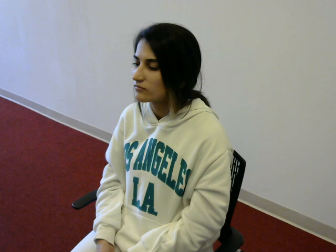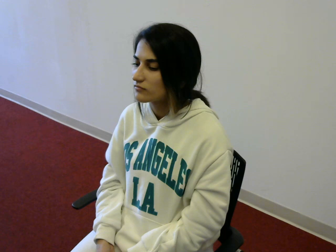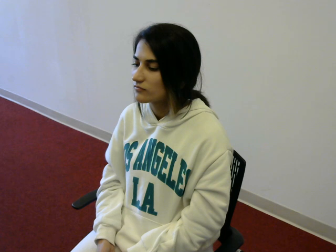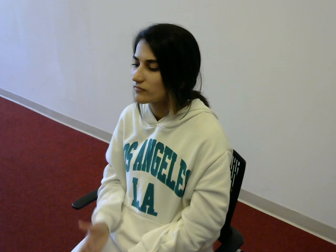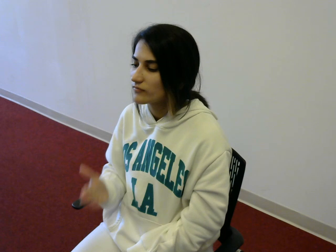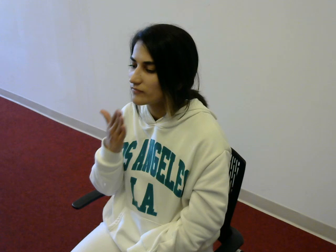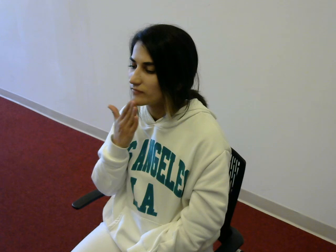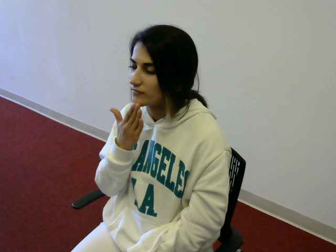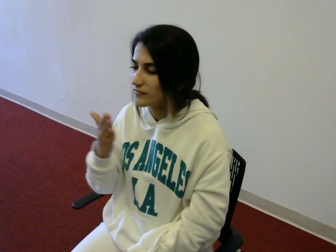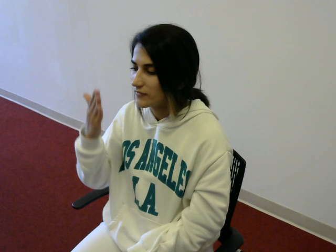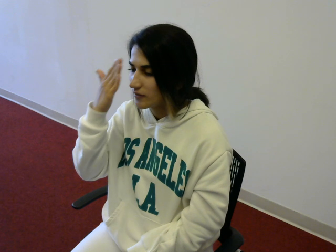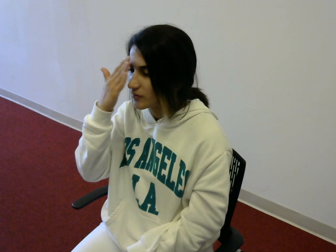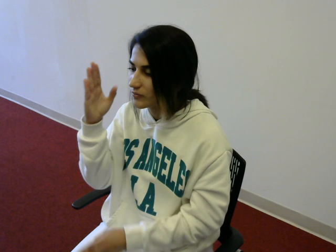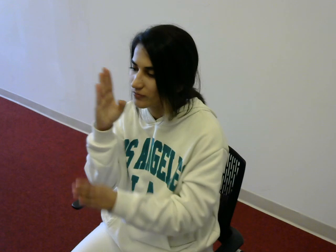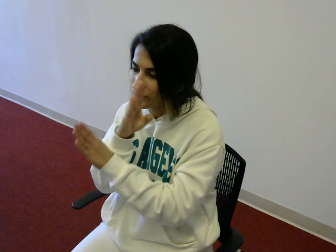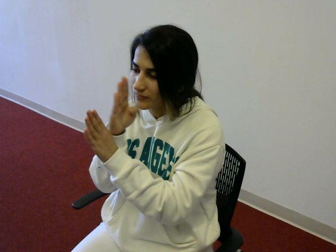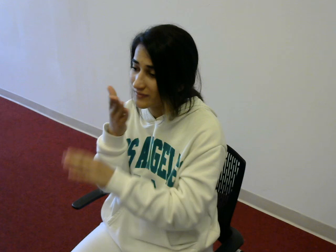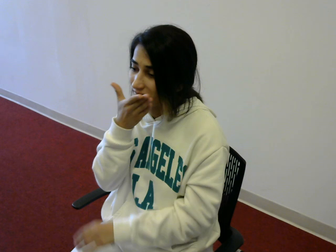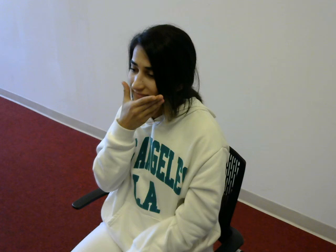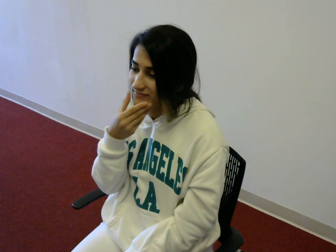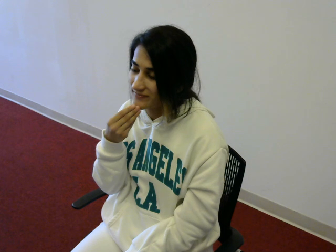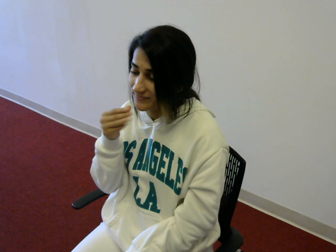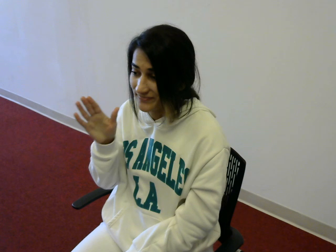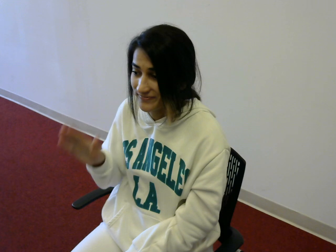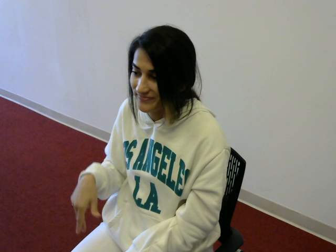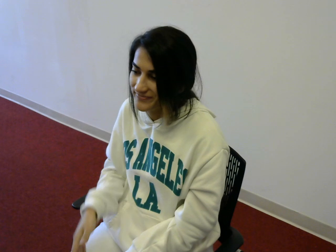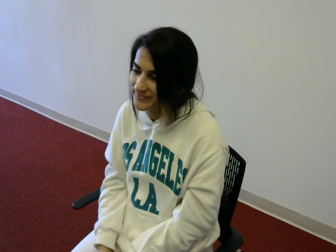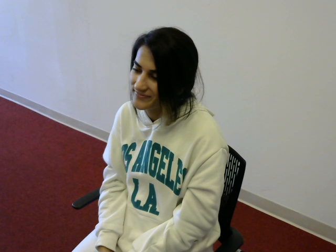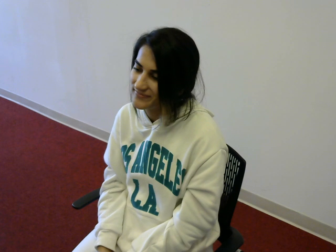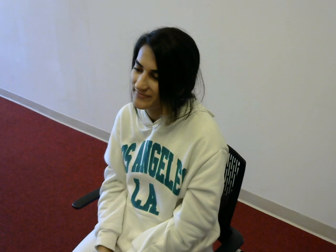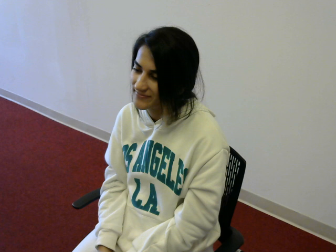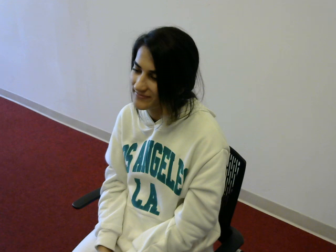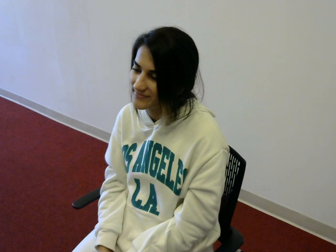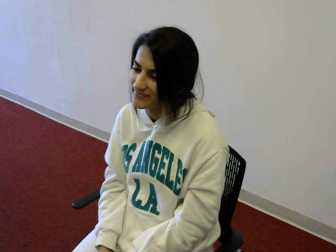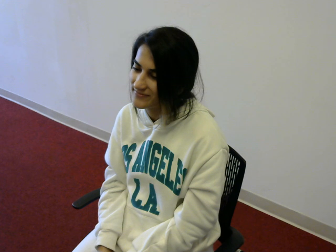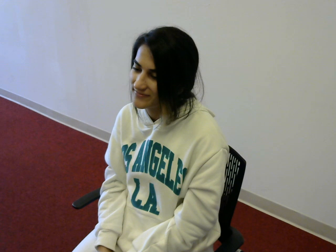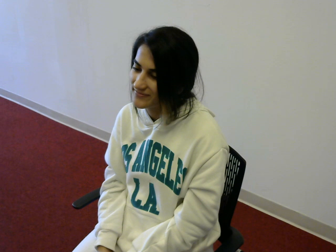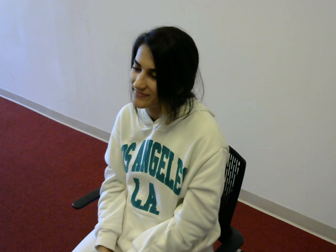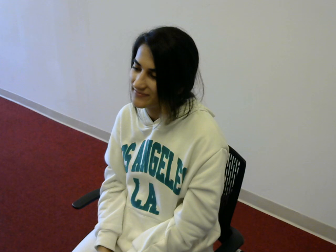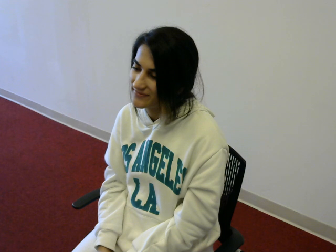Yazda havalar qəşəng olur